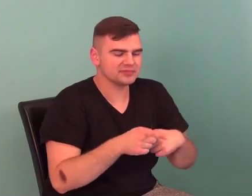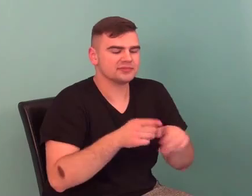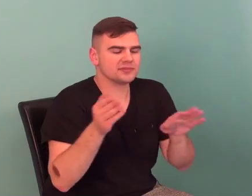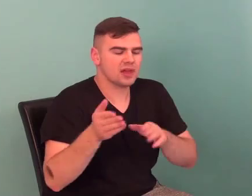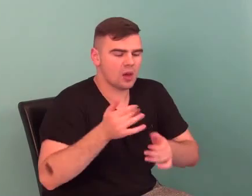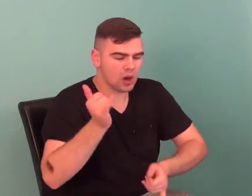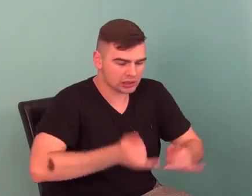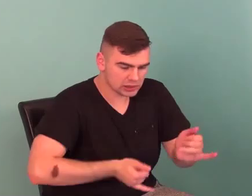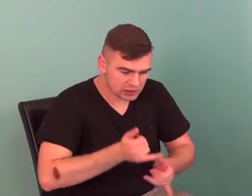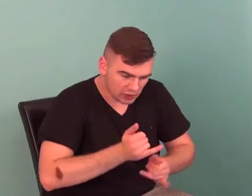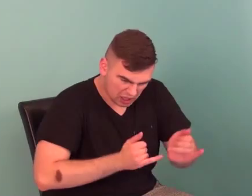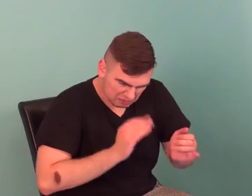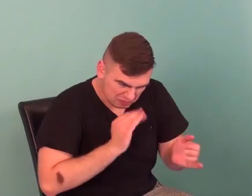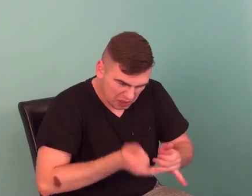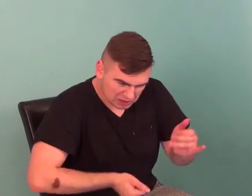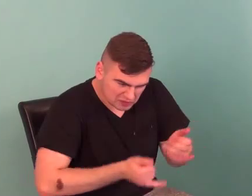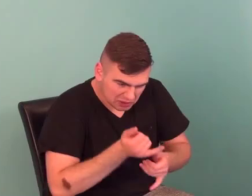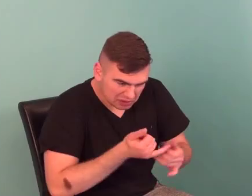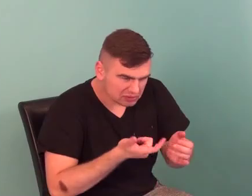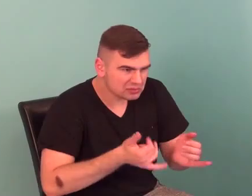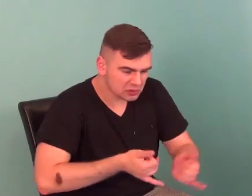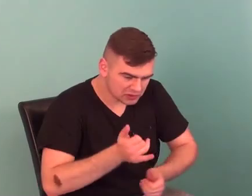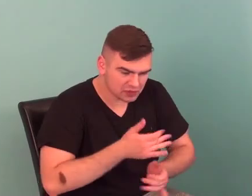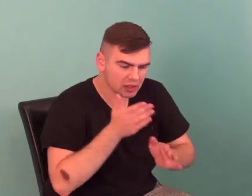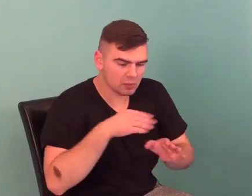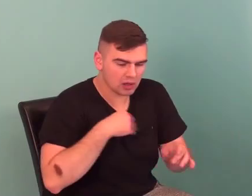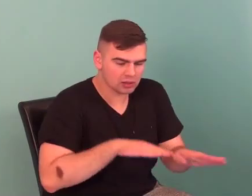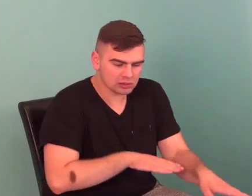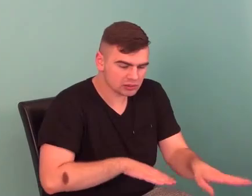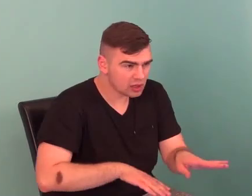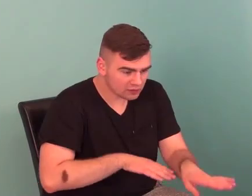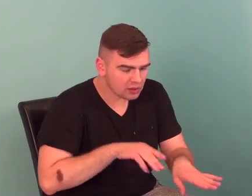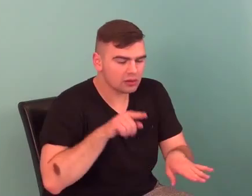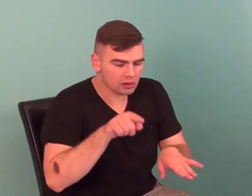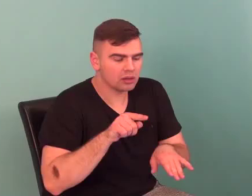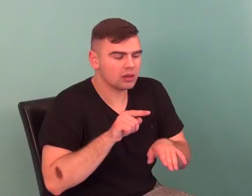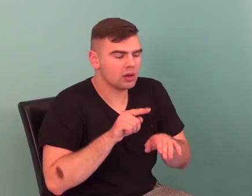Łyżwy... i deskorolka.